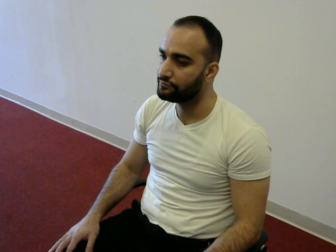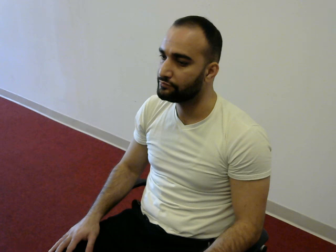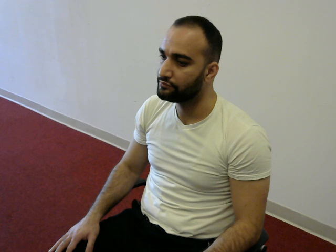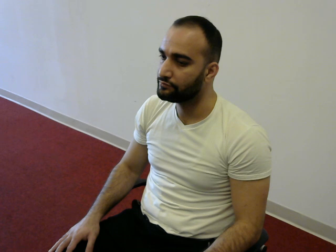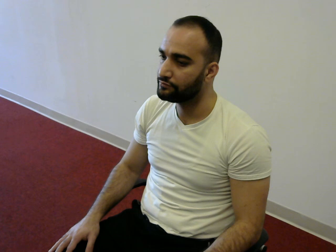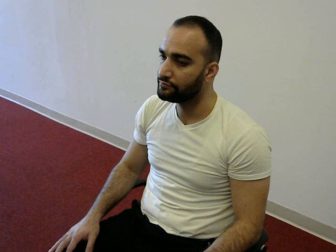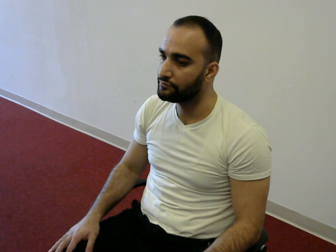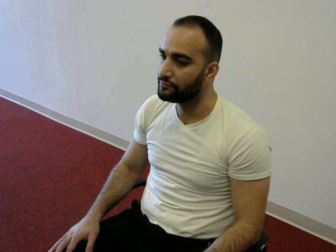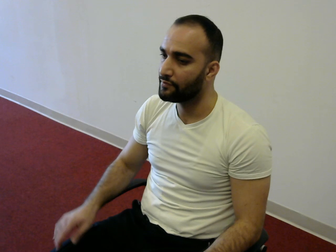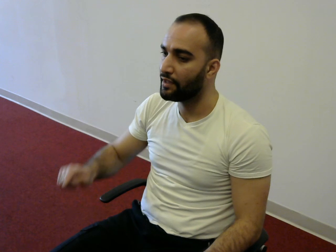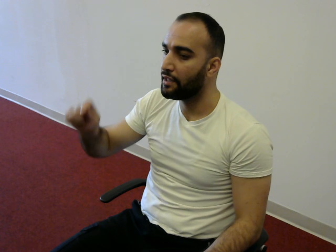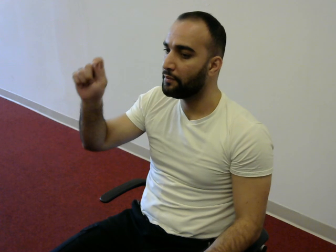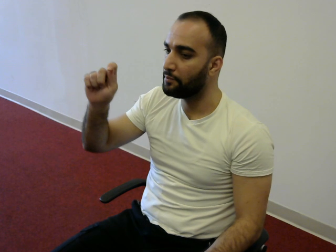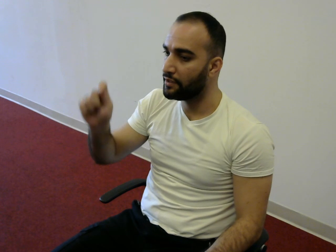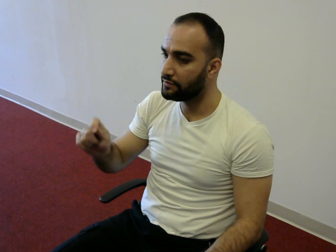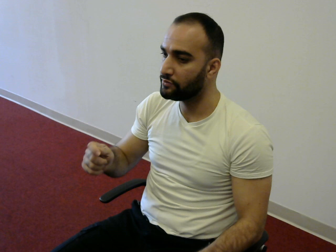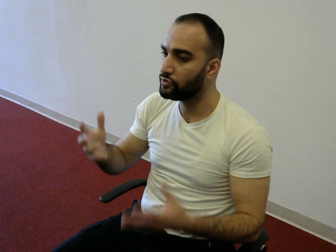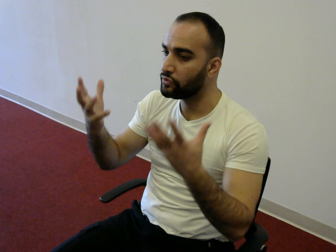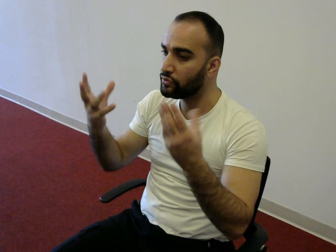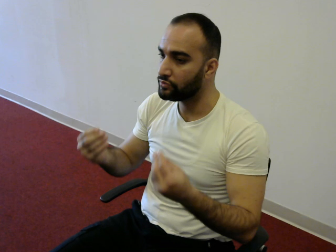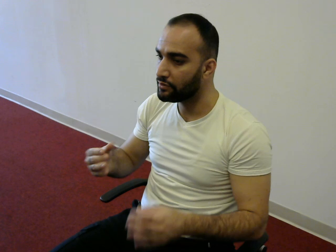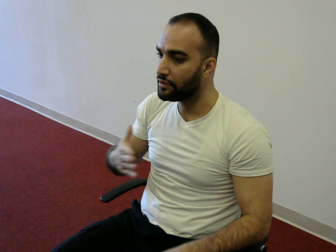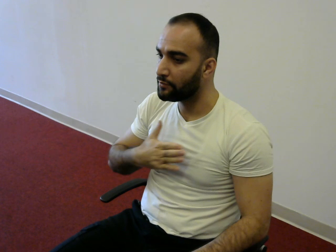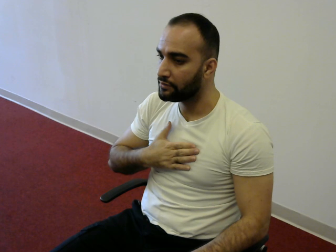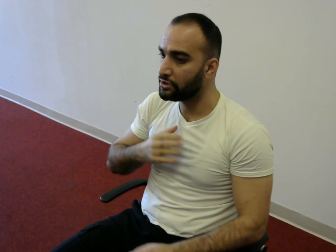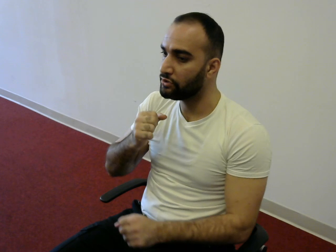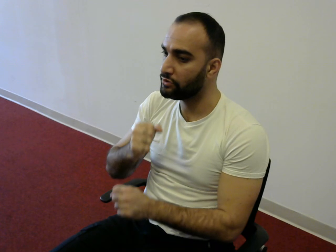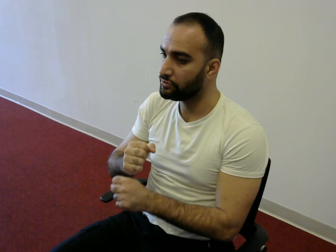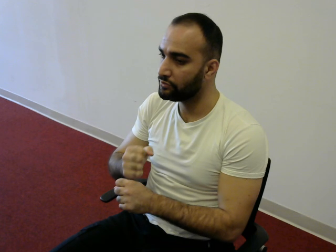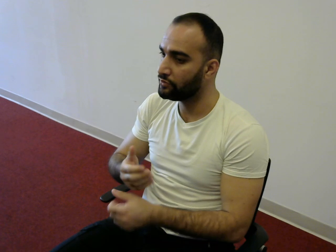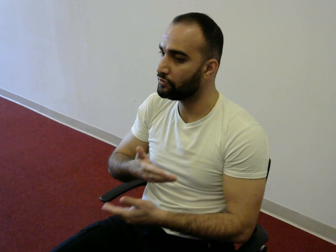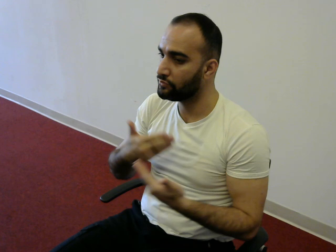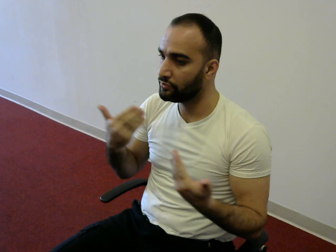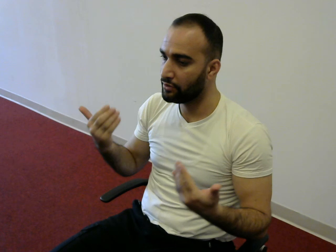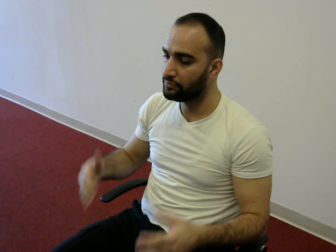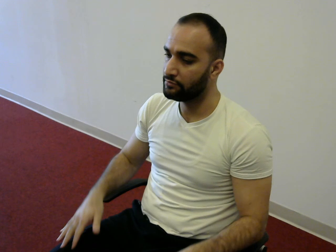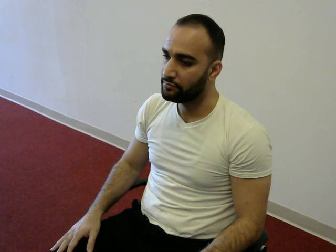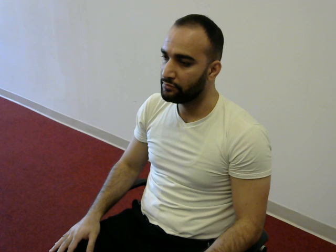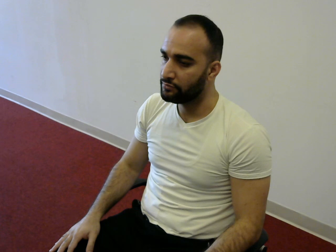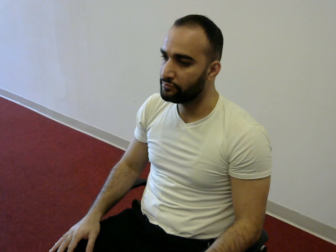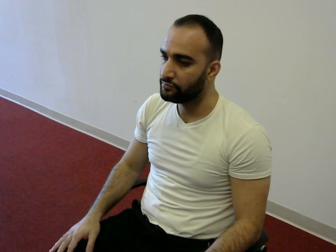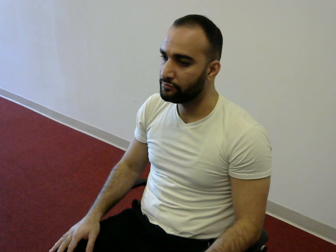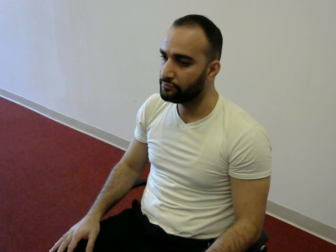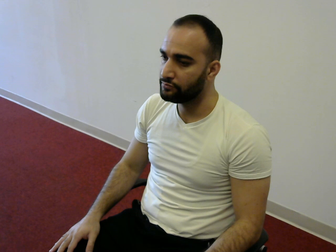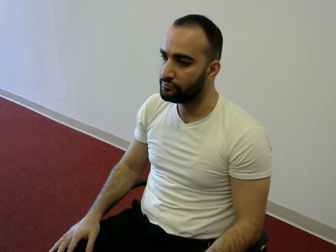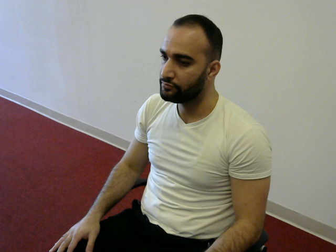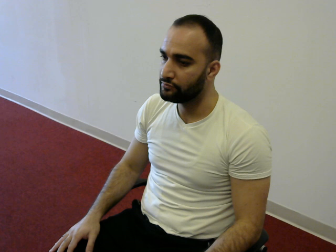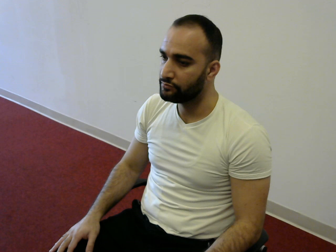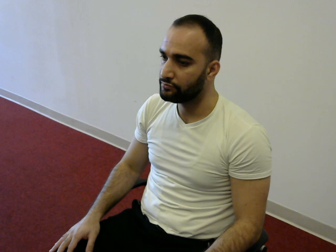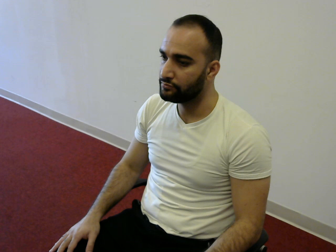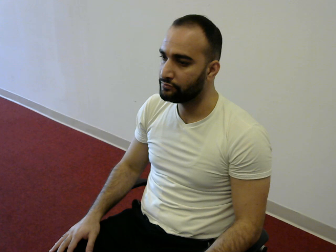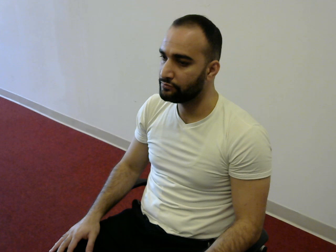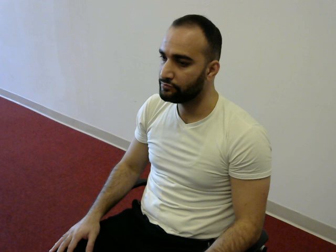Bazar günü mənim işim yoxdur